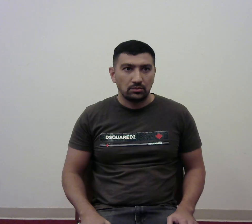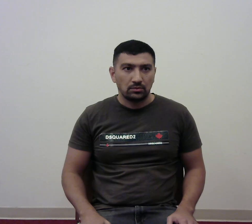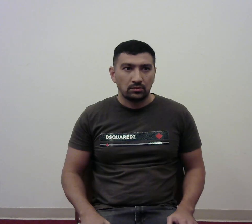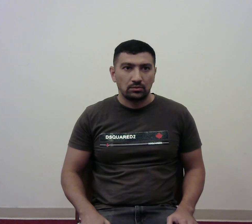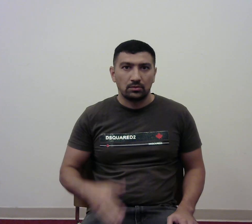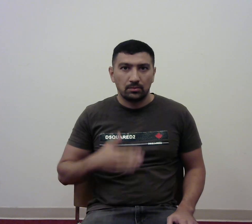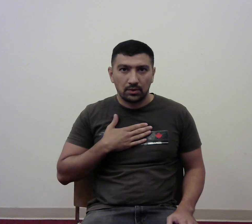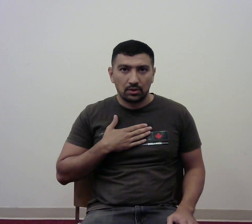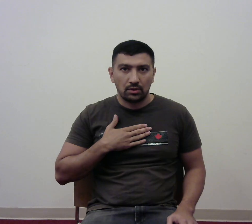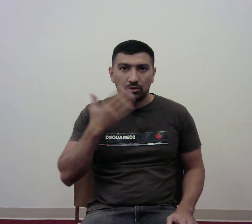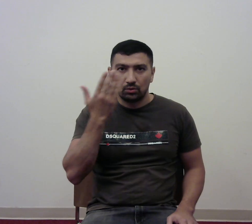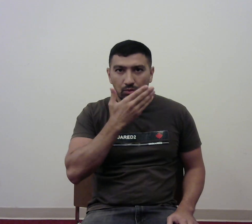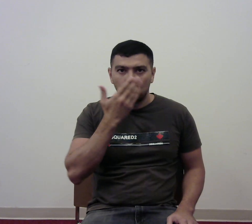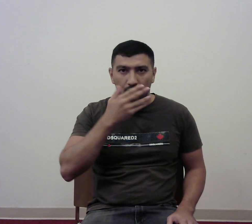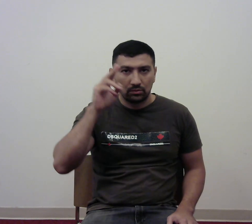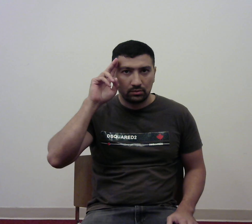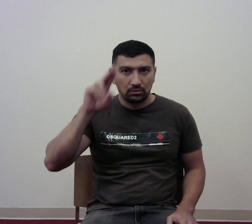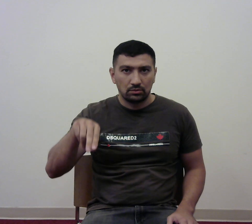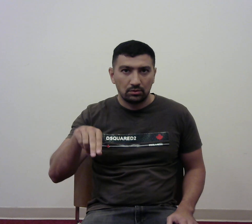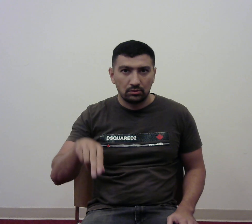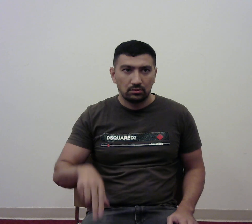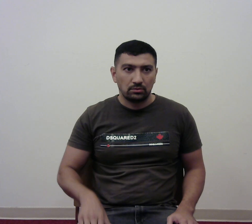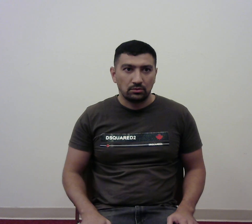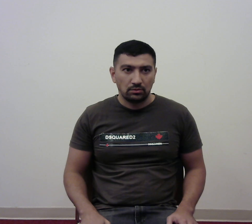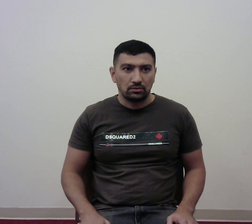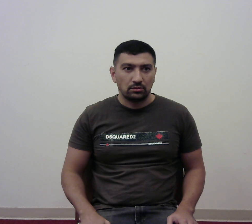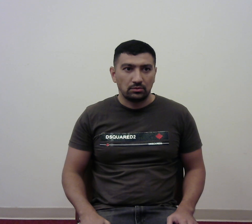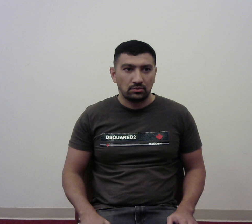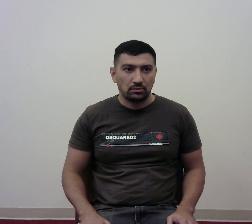Mən oxuya bilmirəm